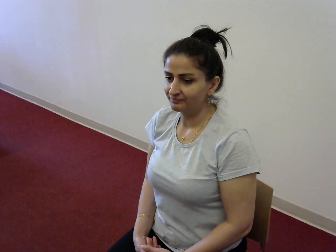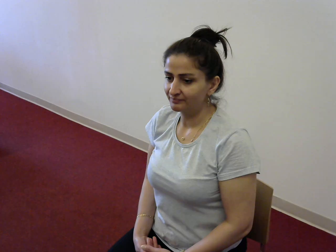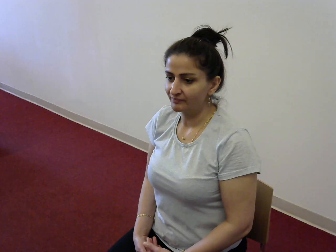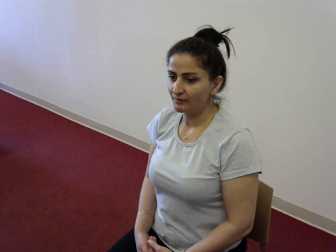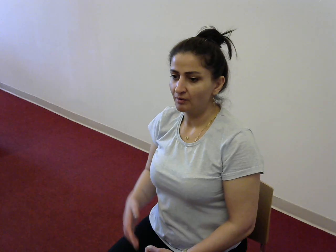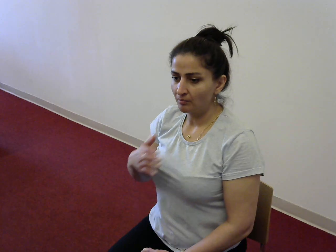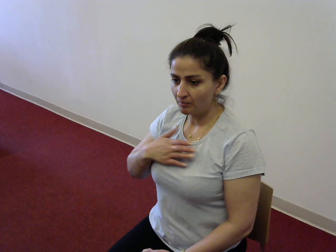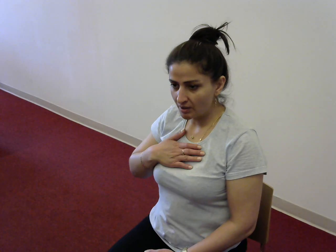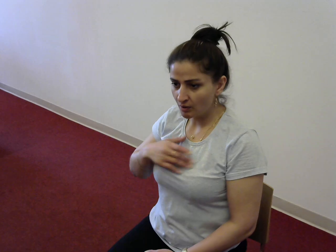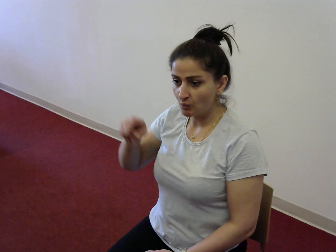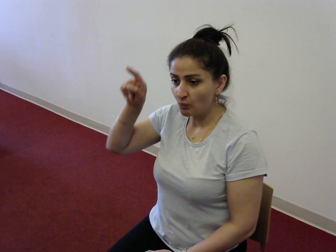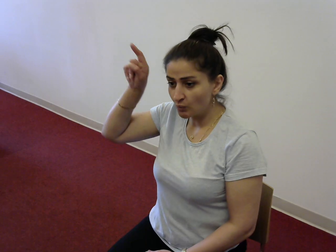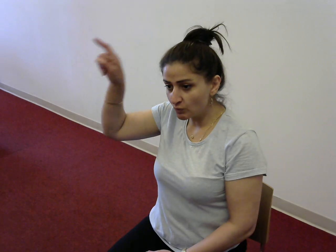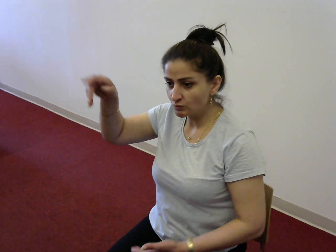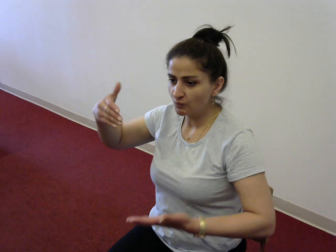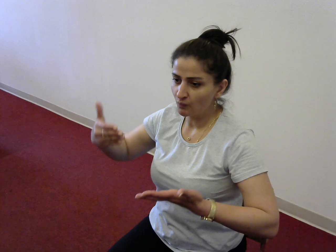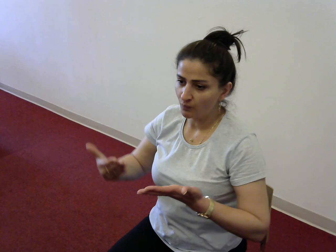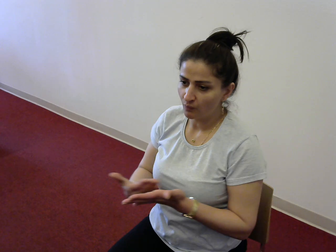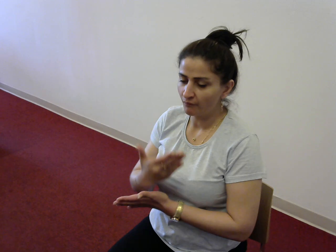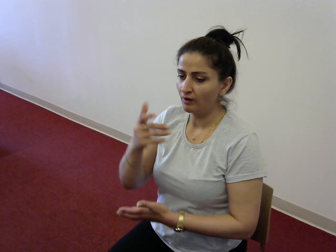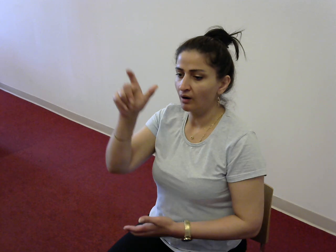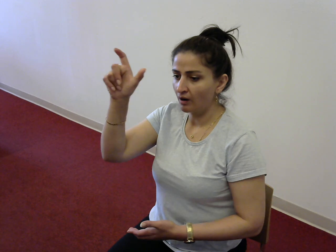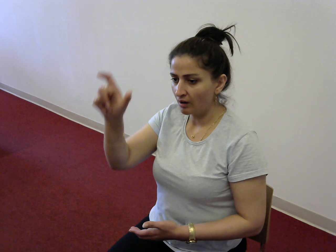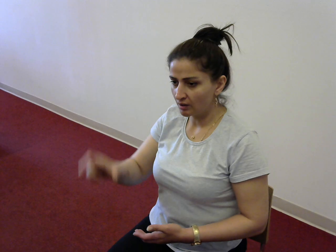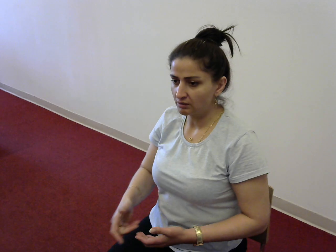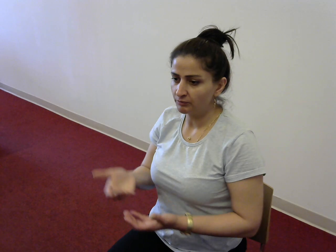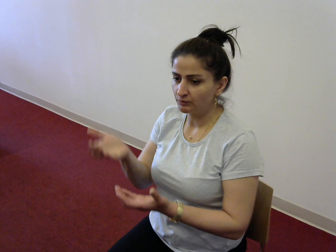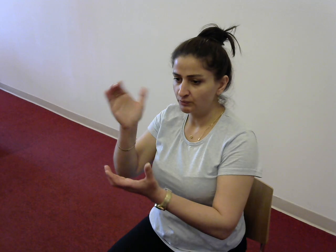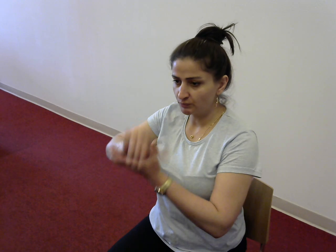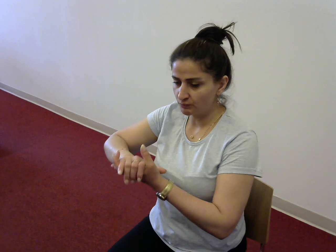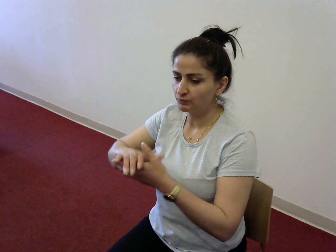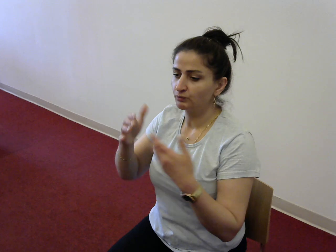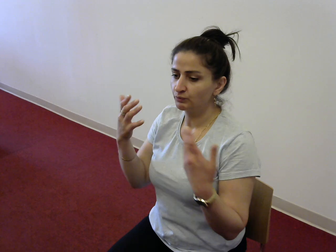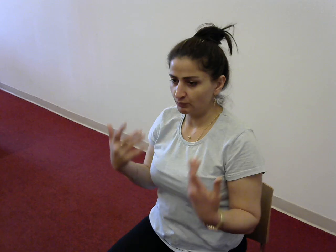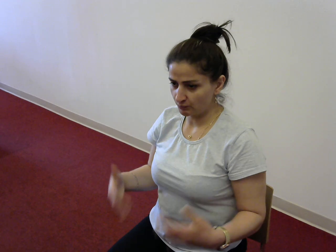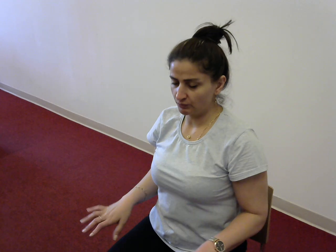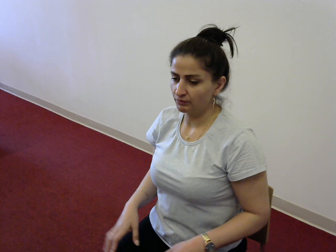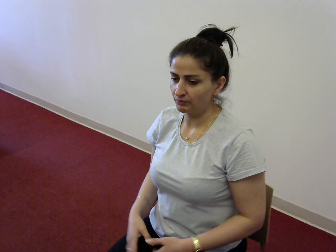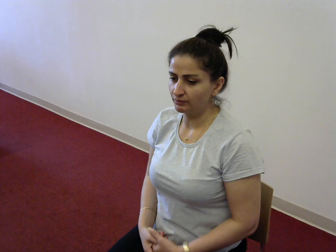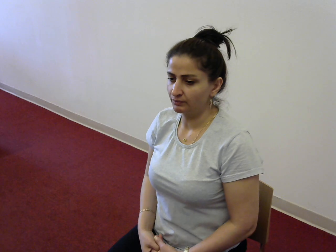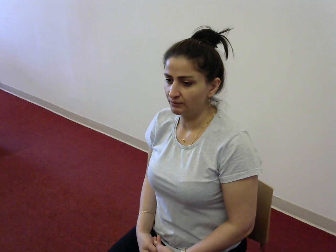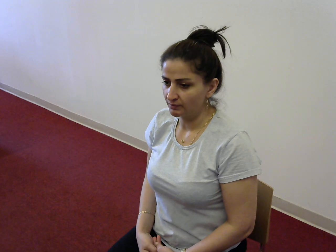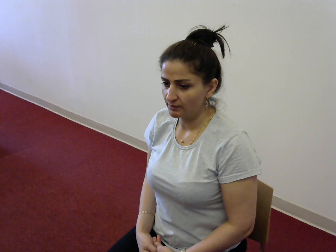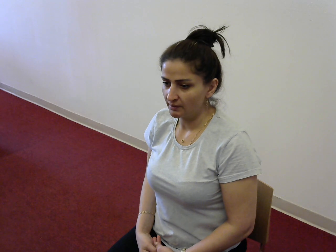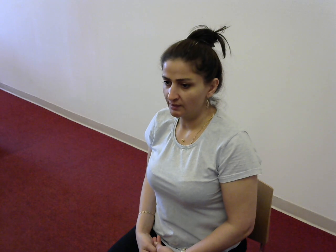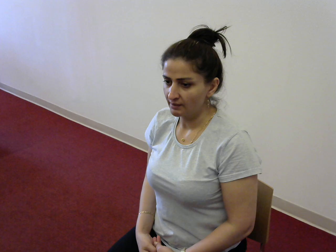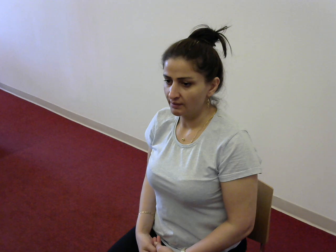Mən orda yeni insanlarla tanış oldum